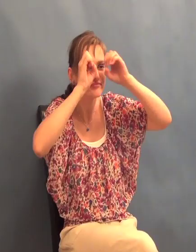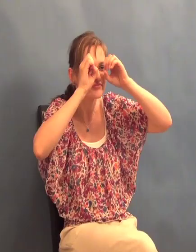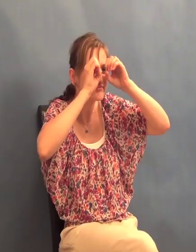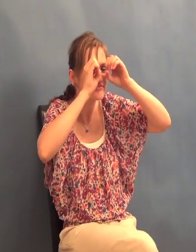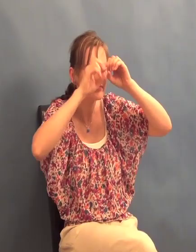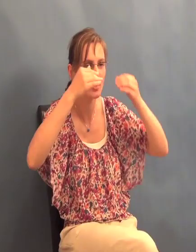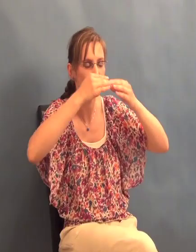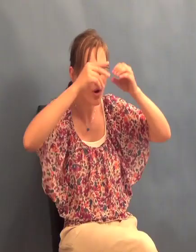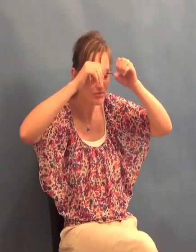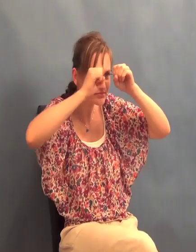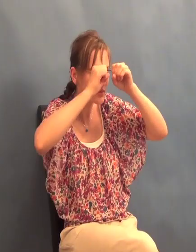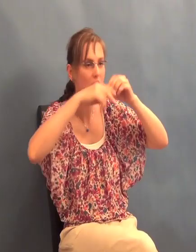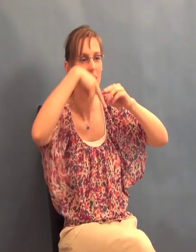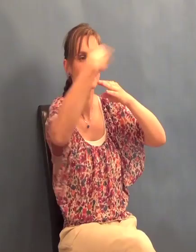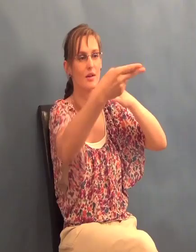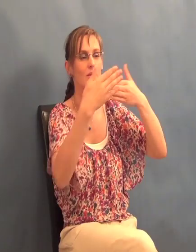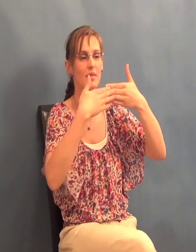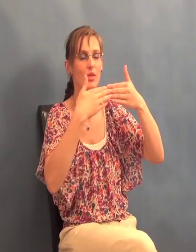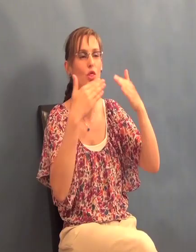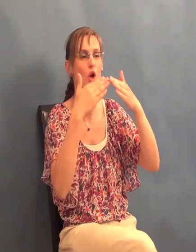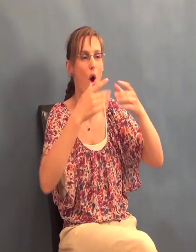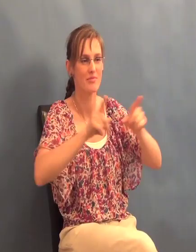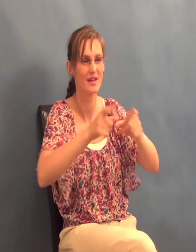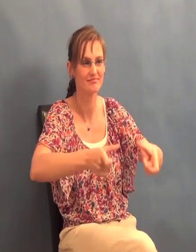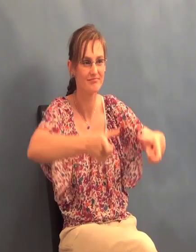Kot widzi przez lornetkę, że naprzeciwko jest dom, który jest też wieżowcem.